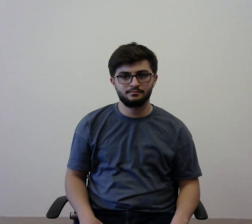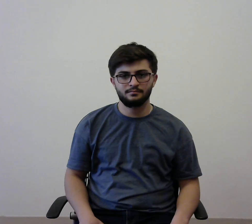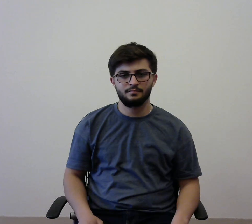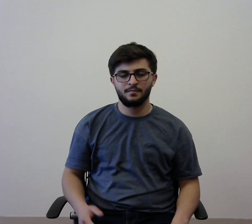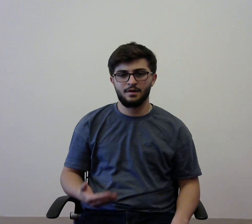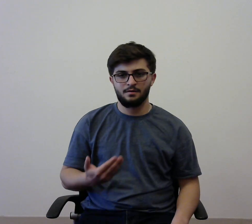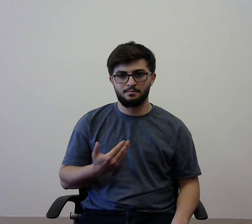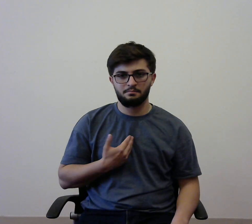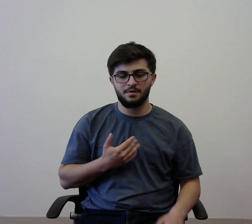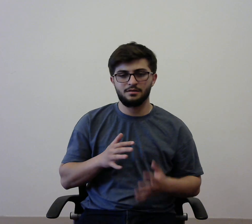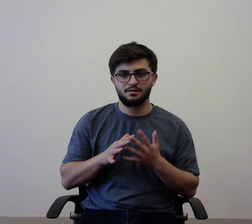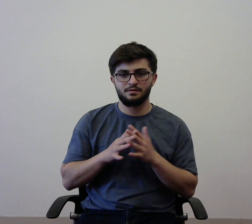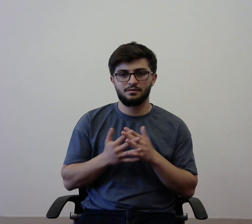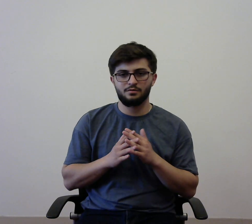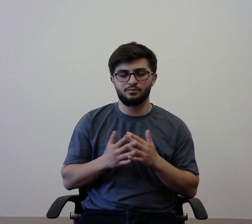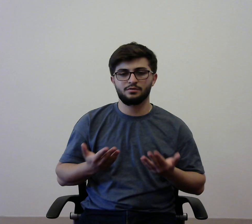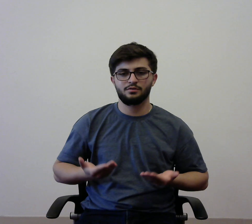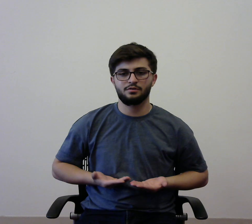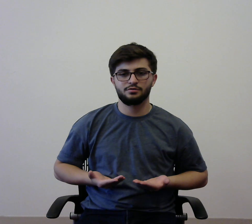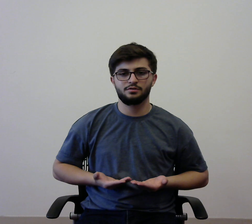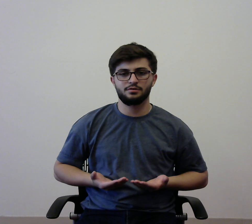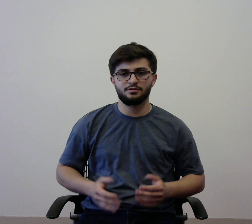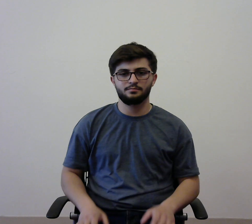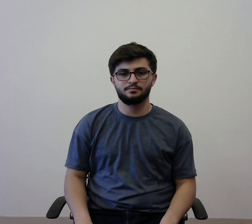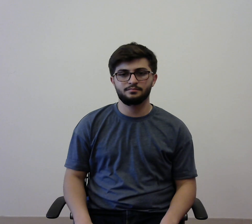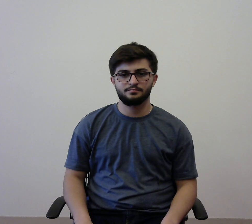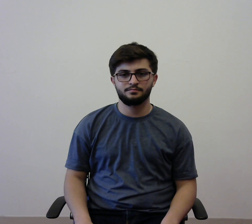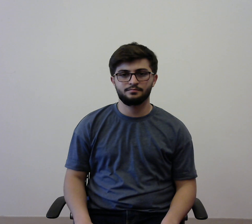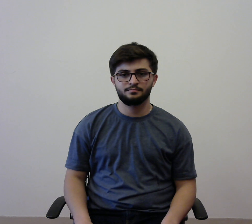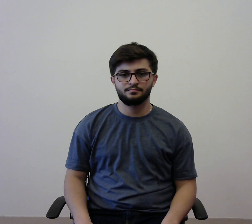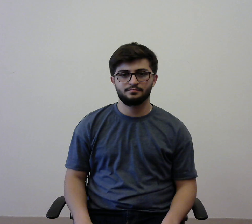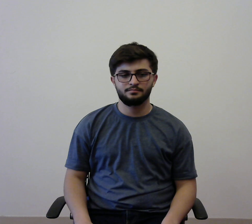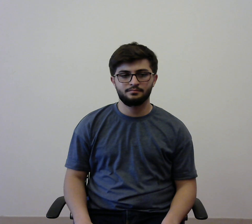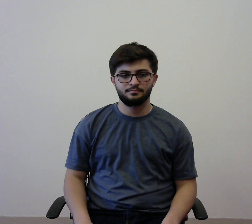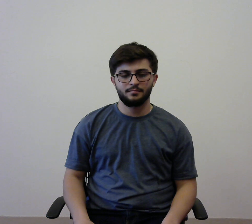Mən rayonda yaşayıram